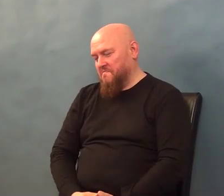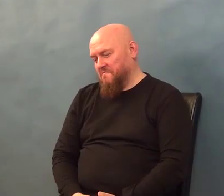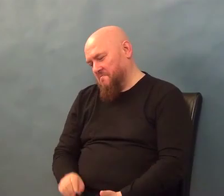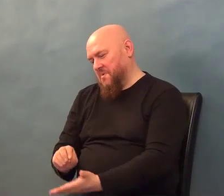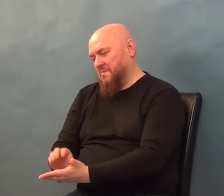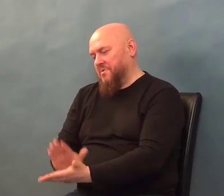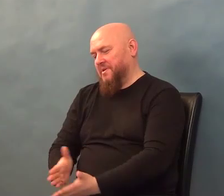Mam wolne dwudziestego ósmego.